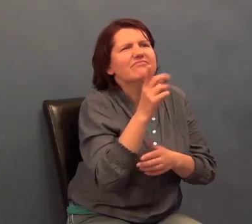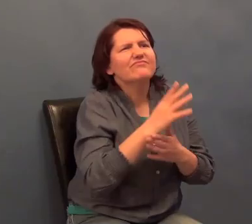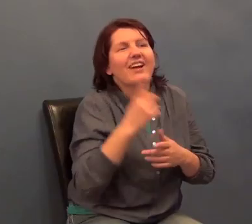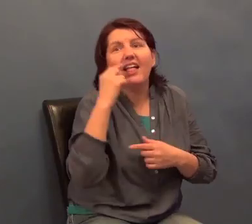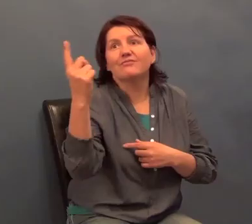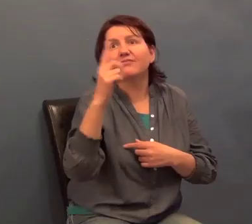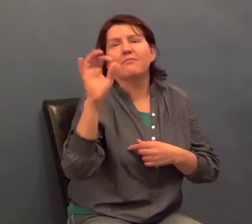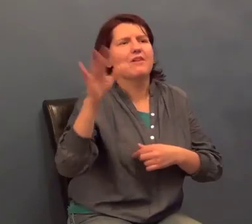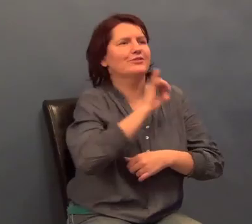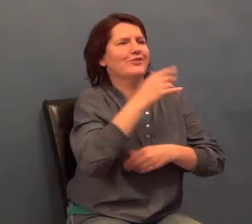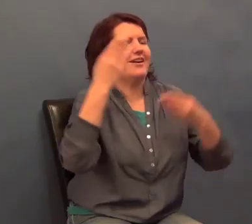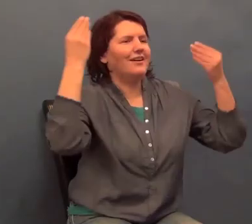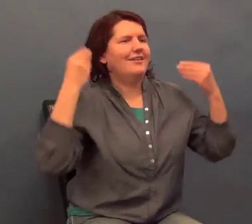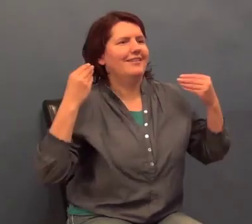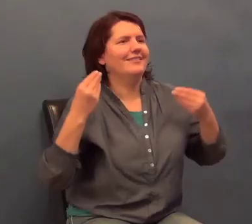I zauważa, że nadchodzi ktoś ze szkłem na plecach.